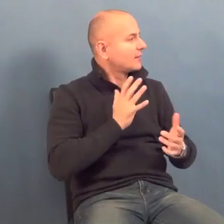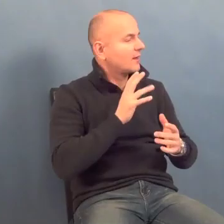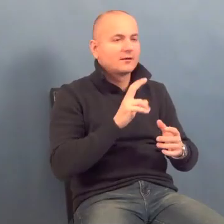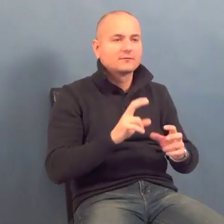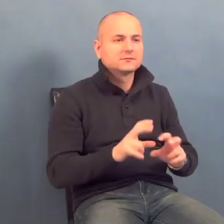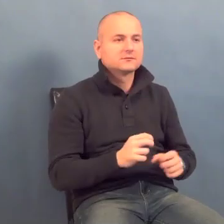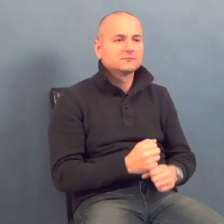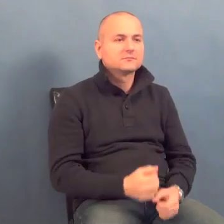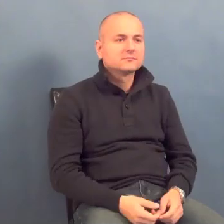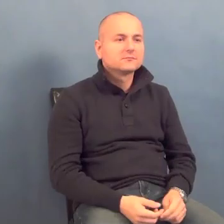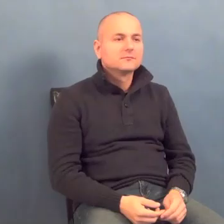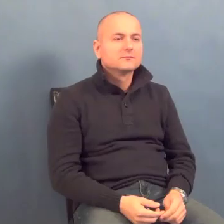To jest zabezpieczenie w czasie pracy.